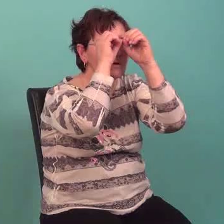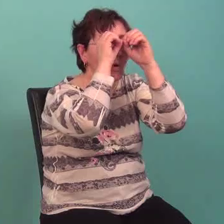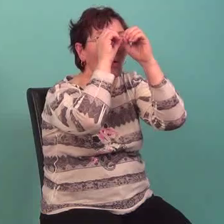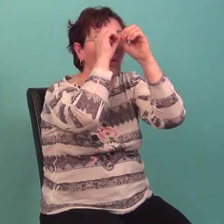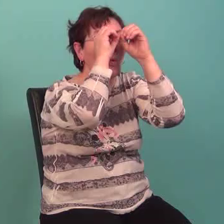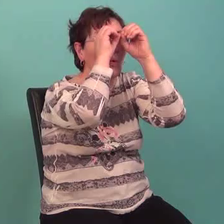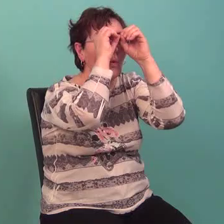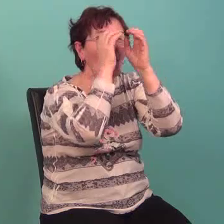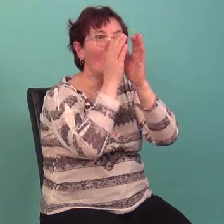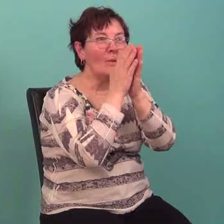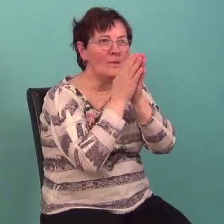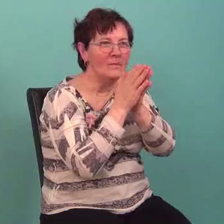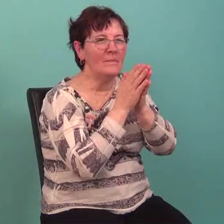Coś zauważa.